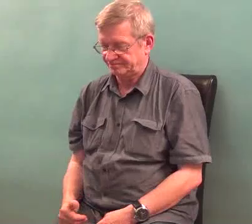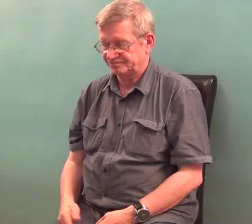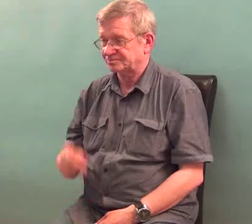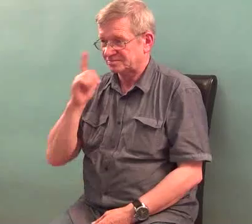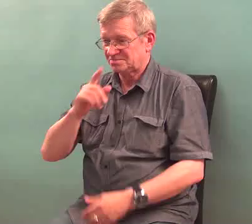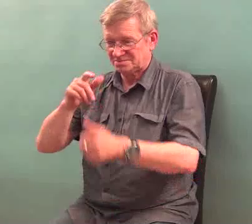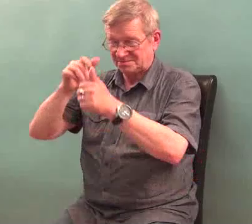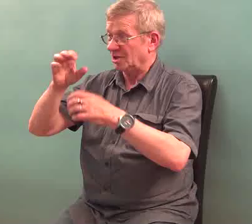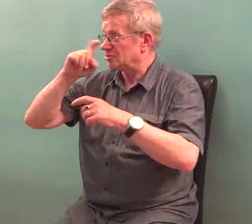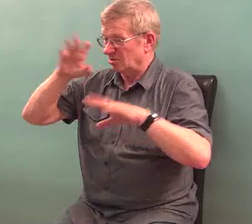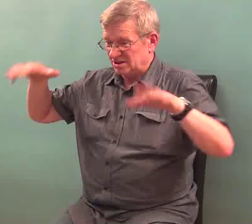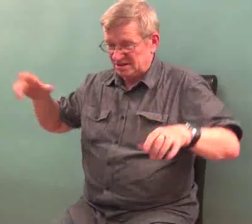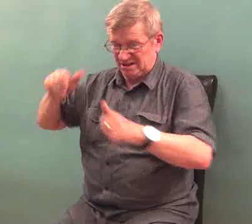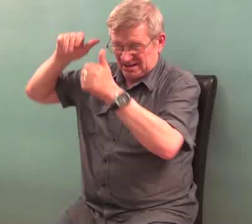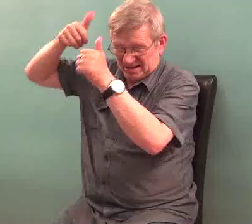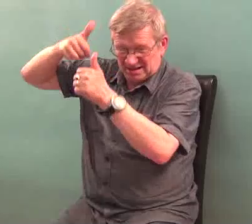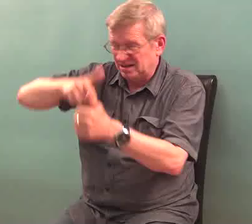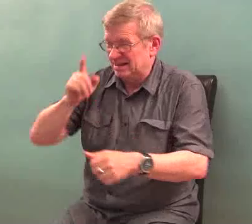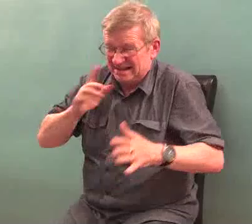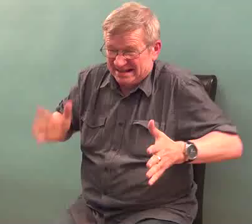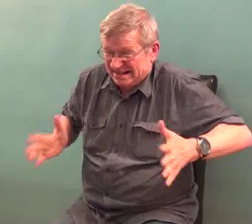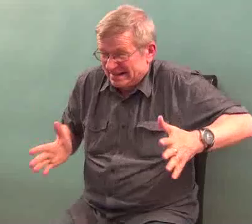Sowa leci za chłopcem, a on szybko biegnie.